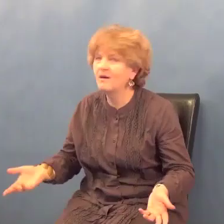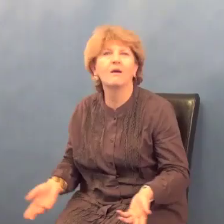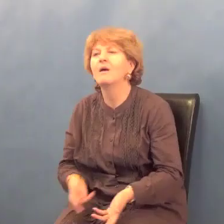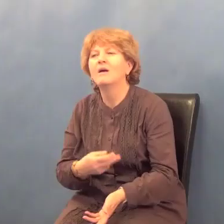Nie?